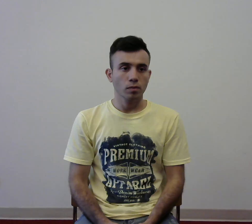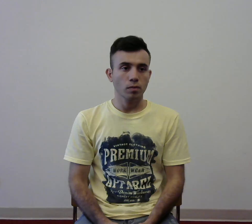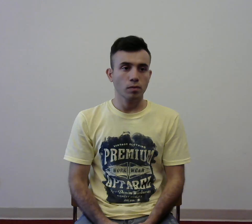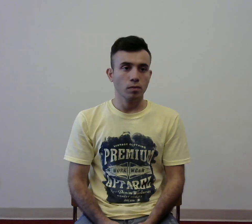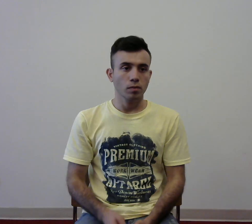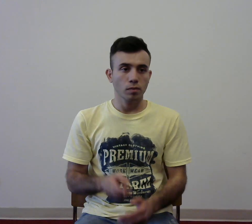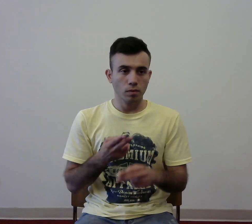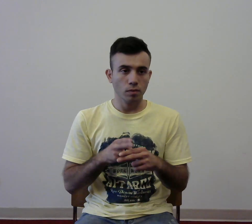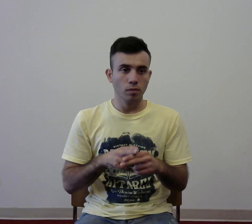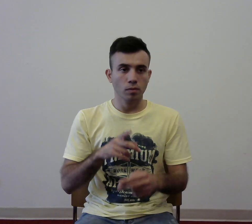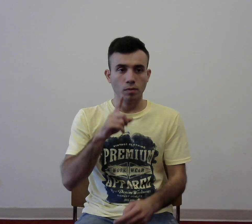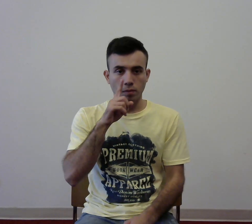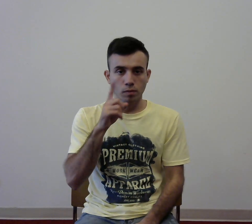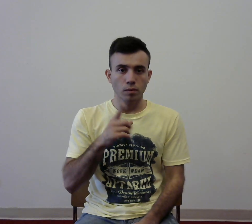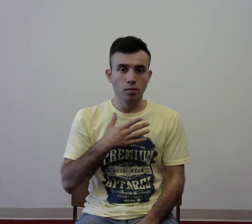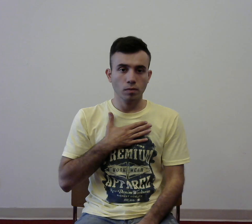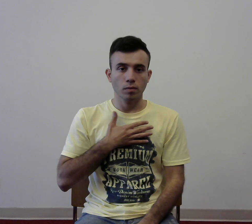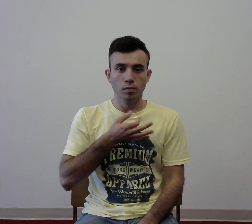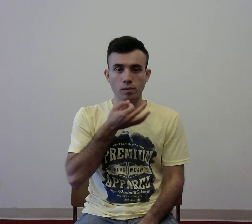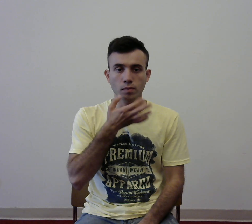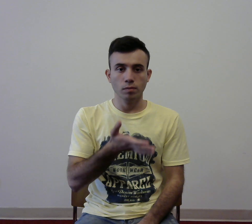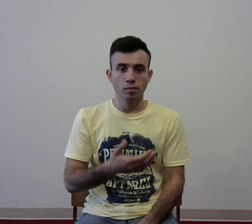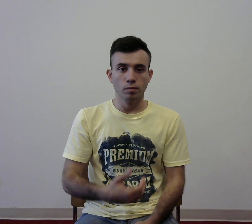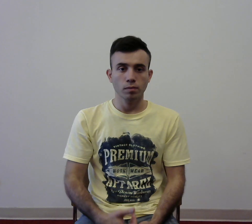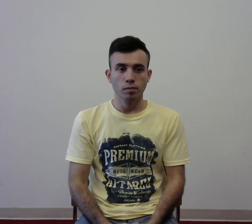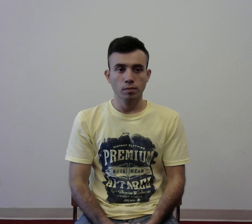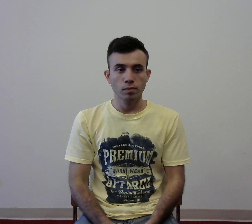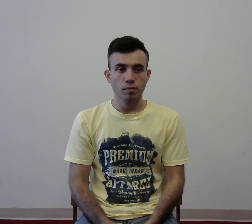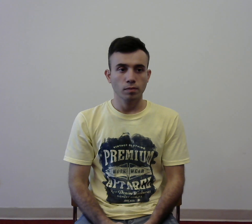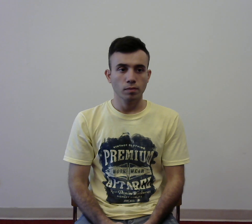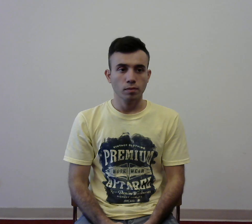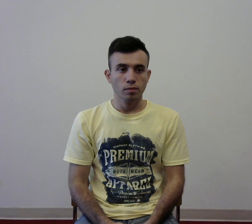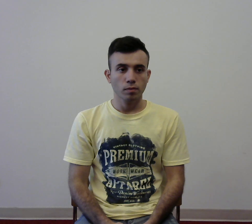Bu ətir mənim xoşuma gəlir